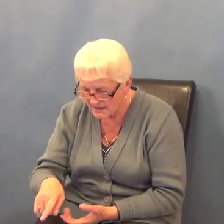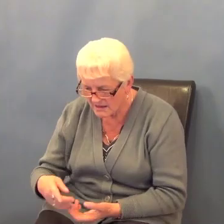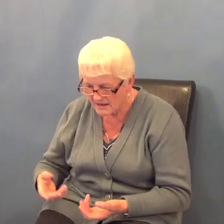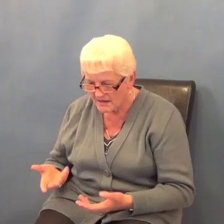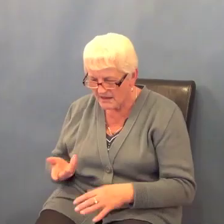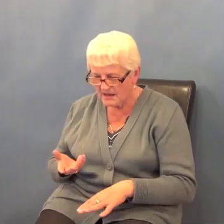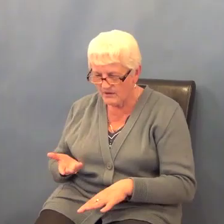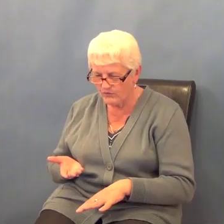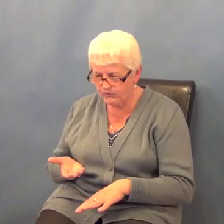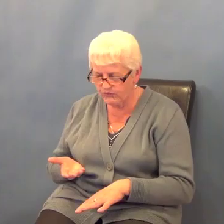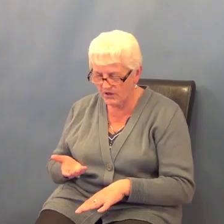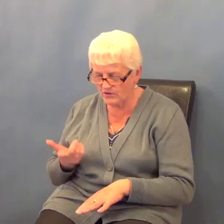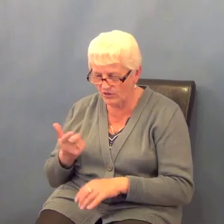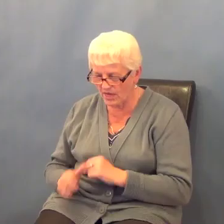Co to jest?